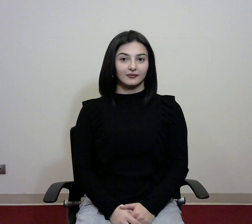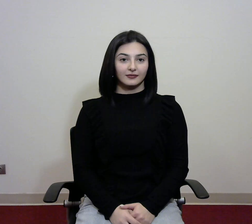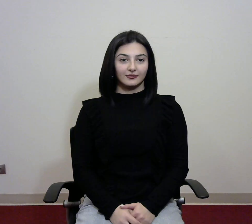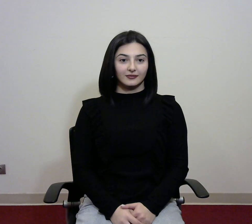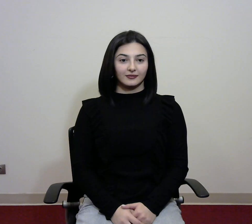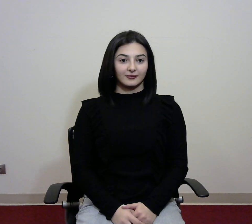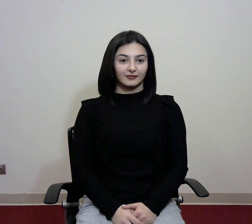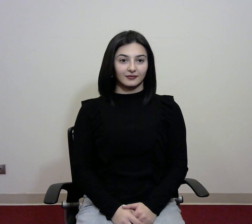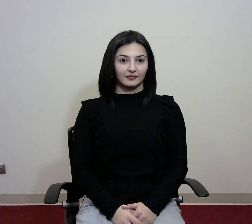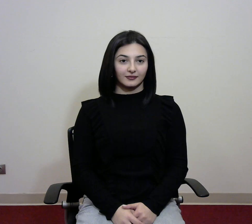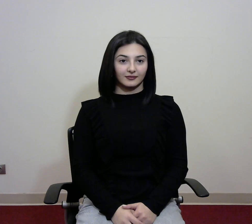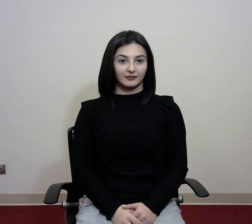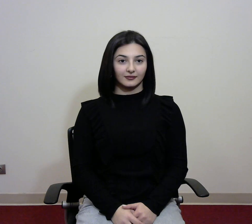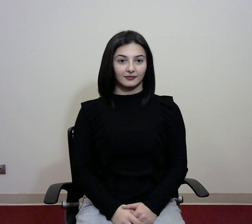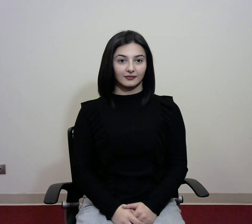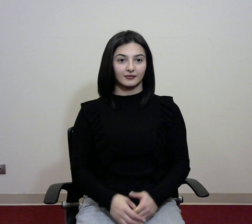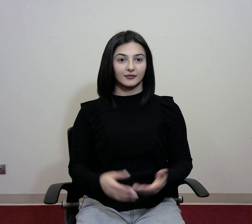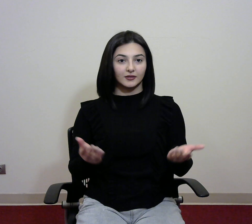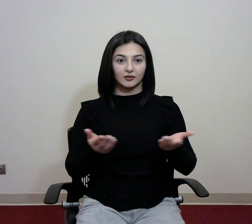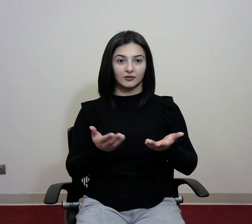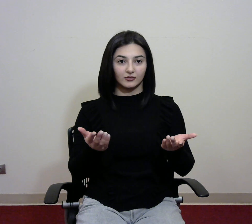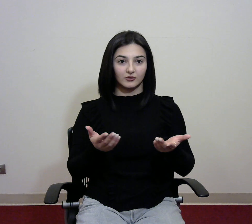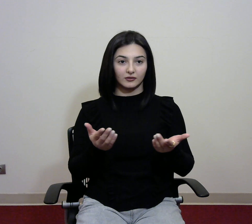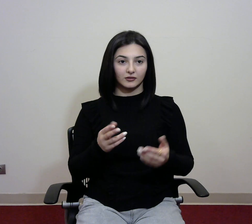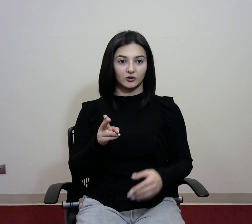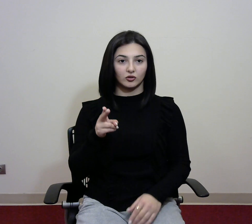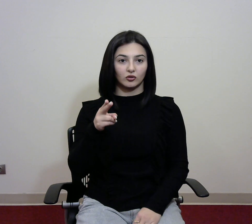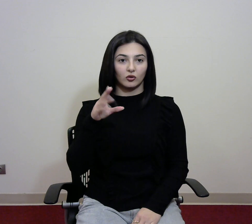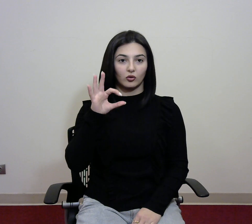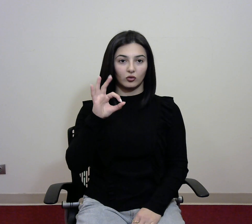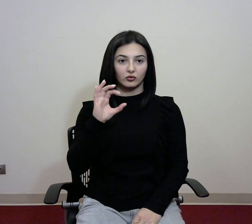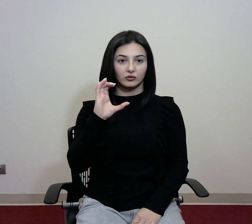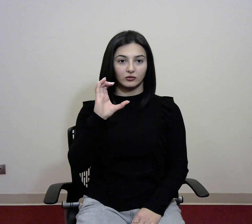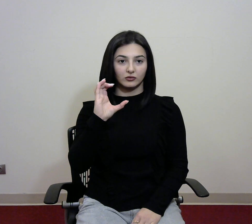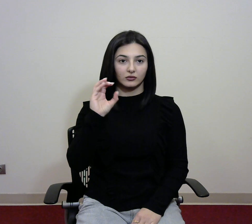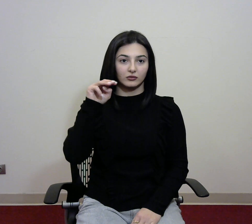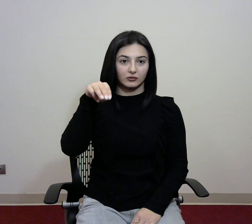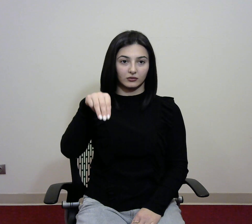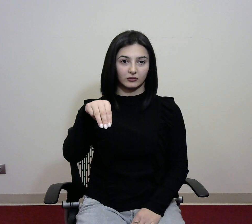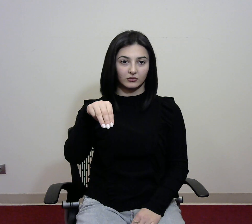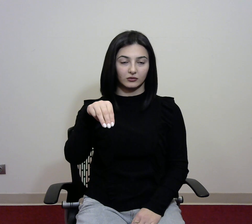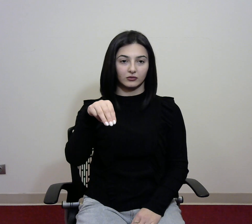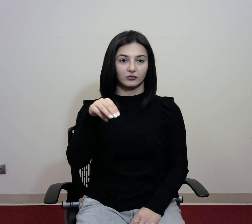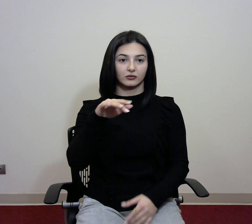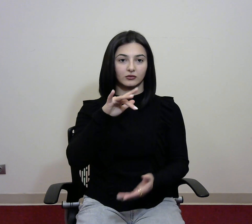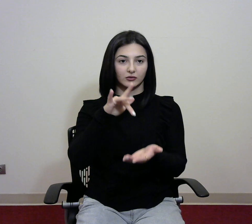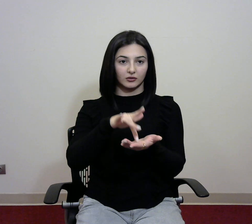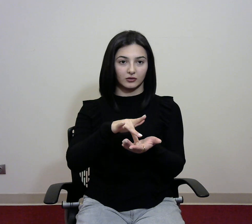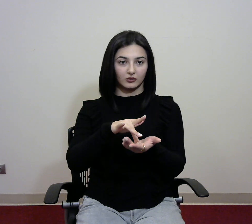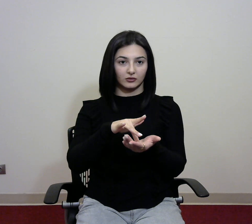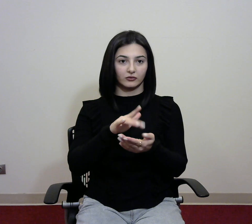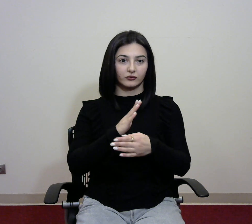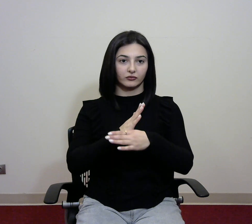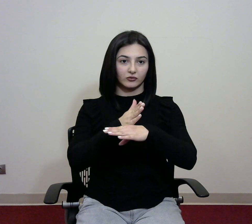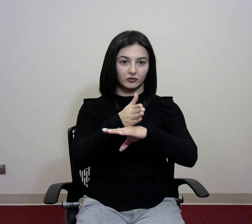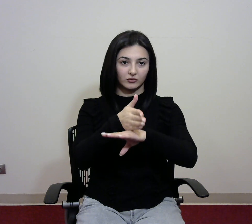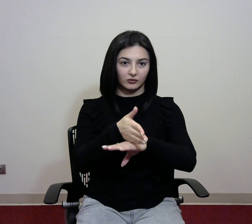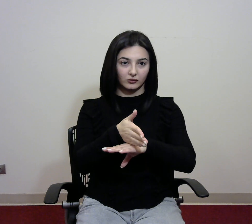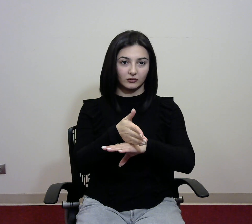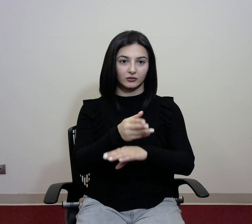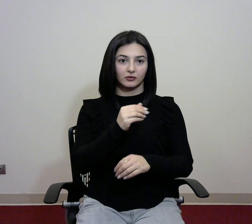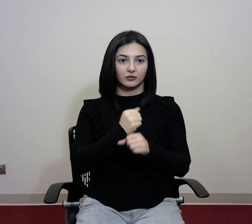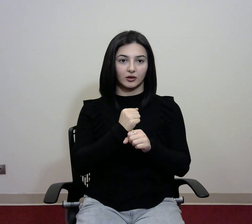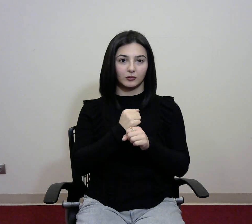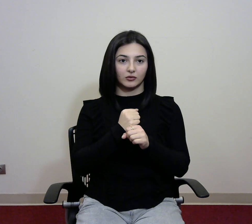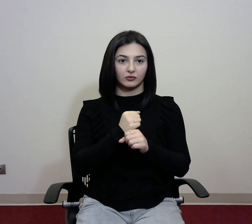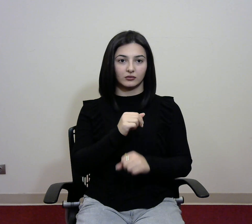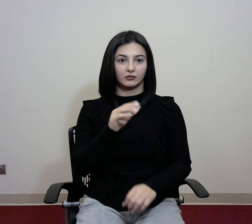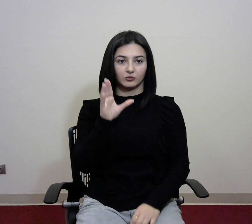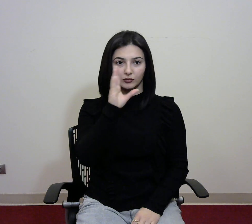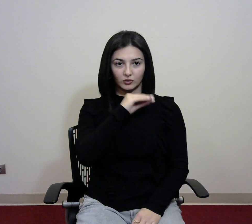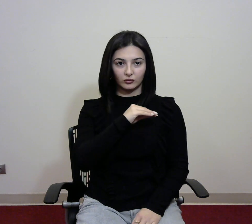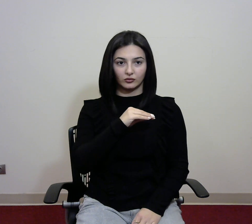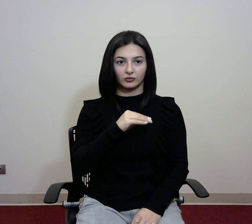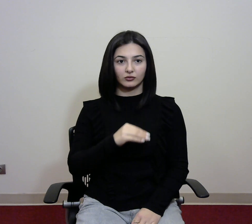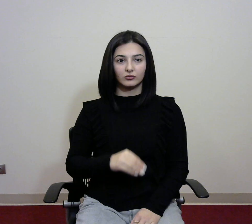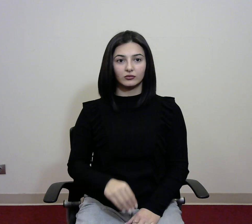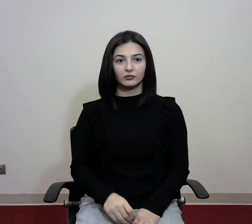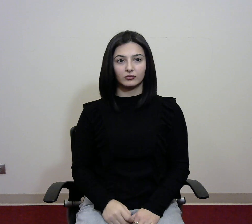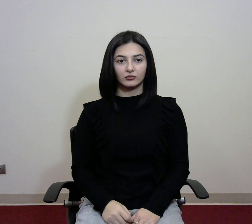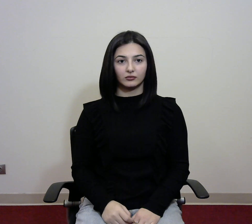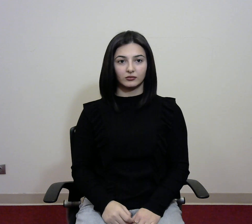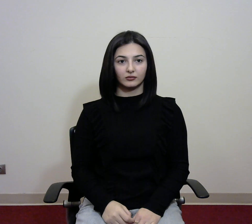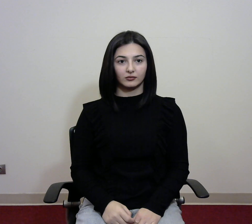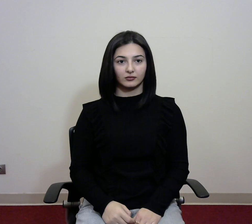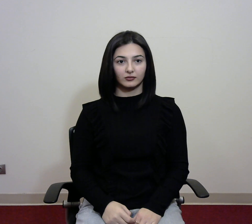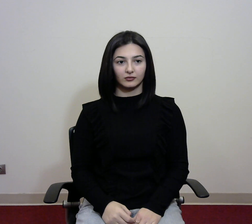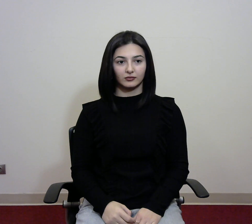Hansı DOST Mərkəzlərinə müraciət edə bilərəm?